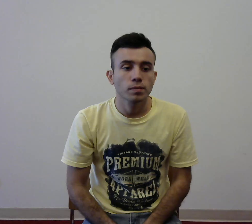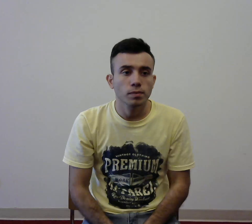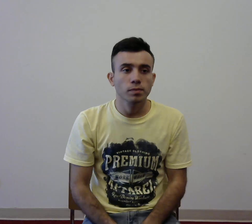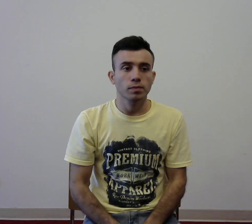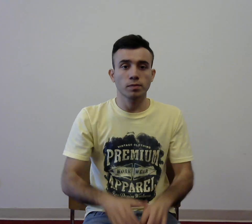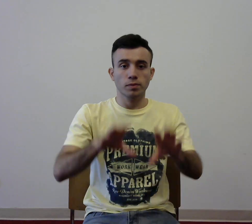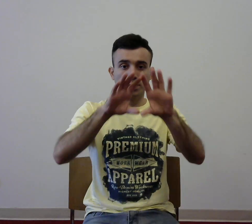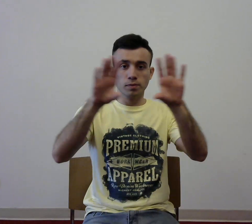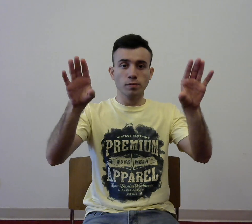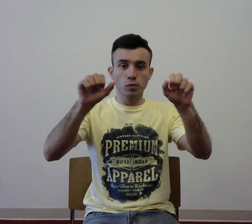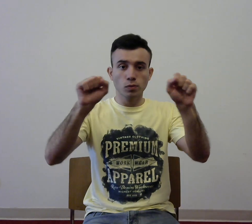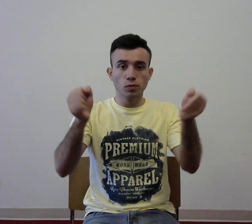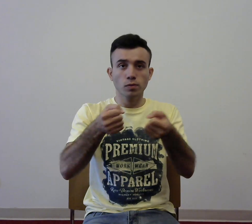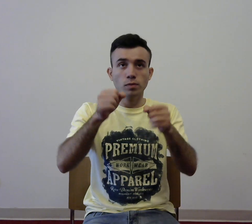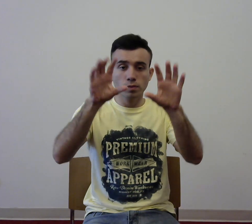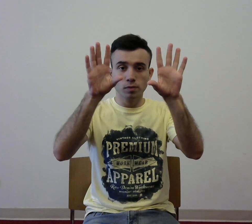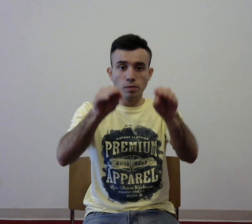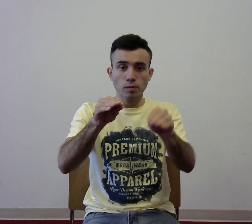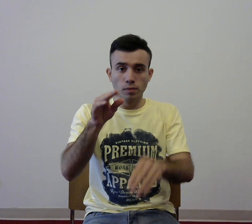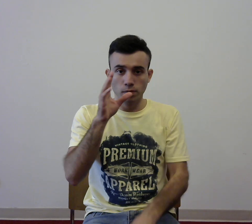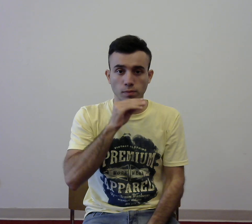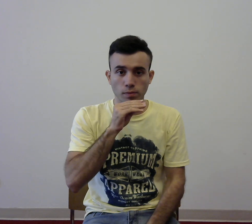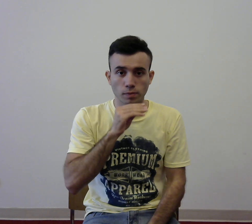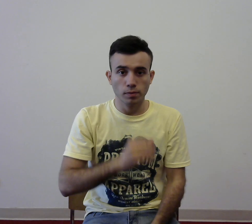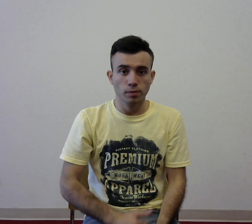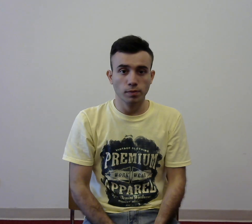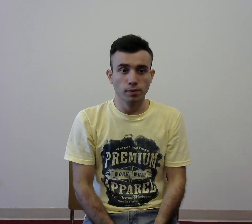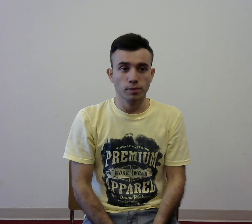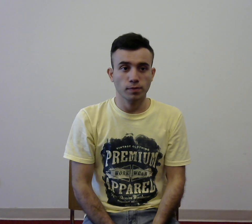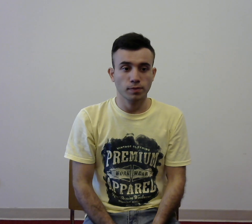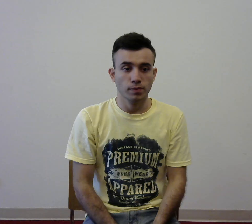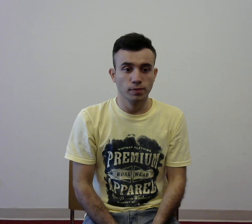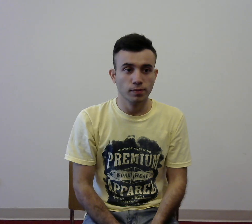Kondisioneri söndürə bilərsinizmi?